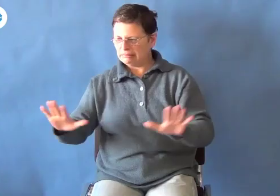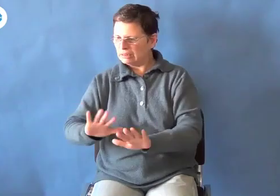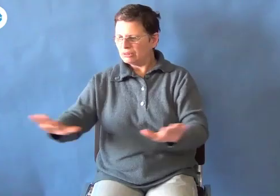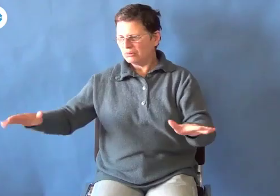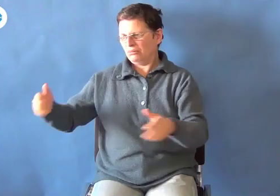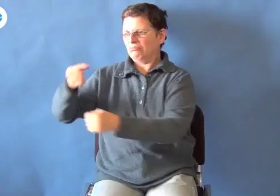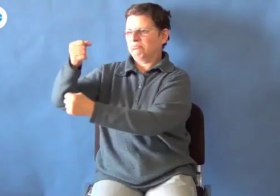Czysto.